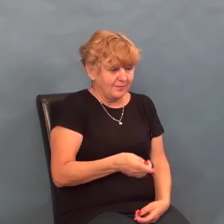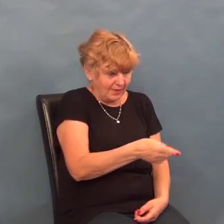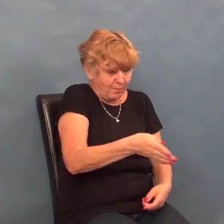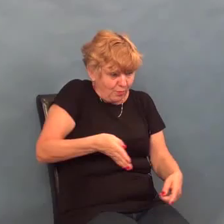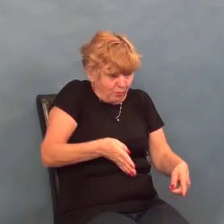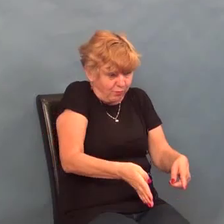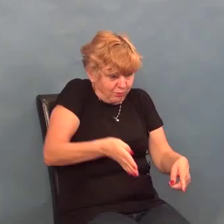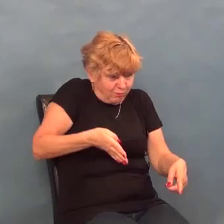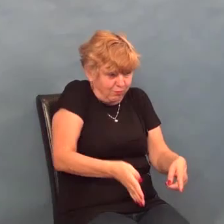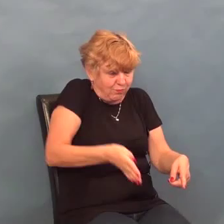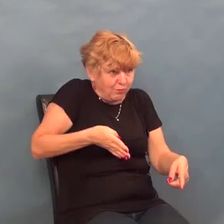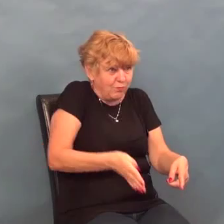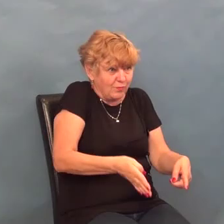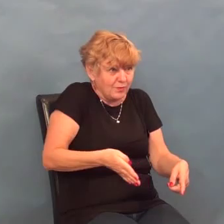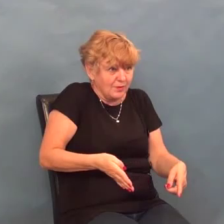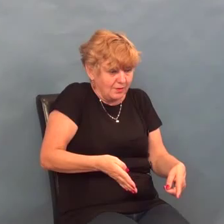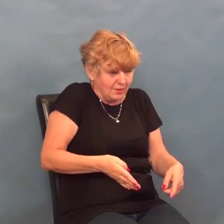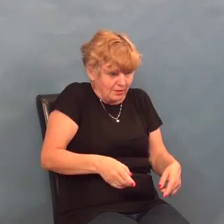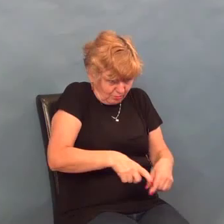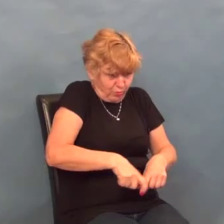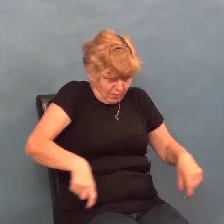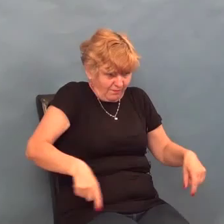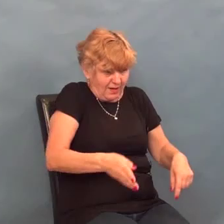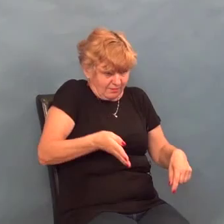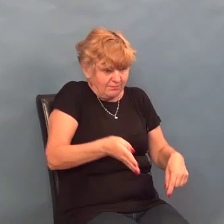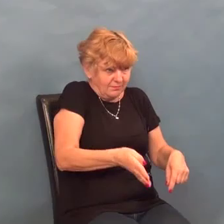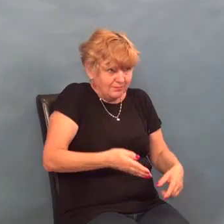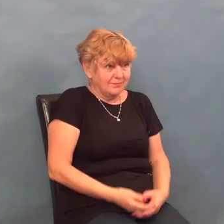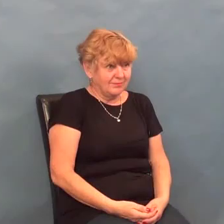Ręcznego piłowania ławki.